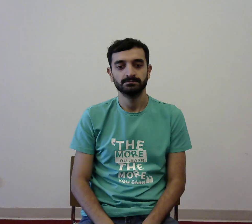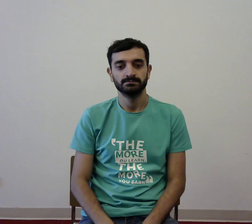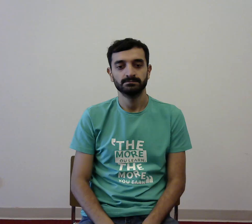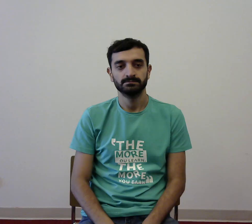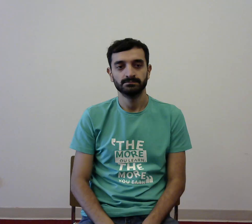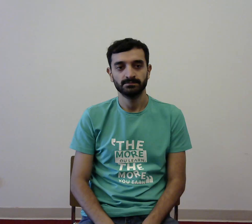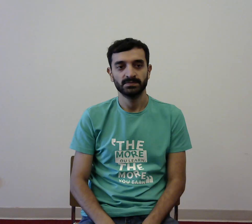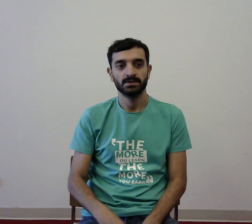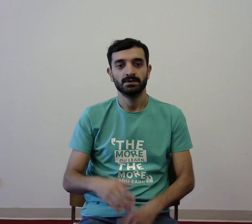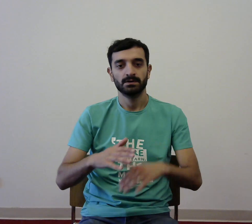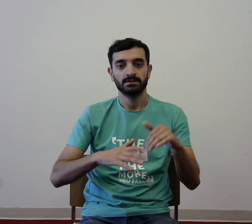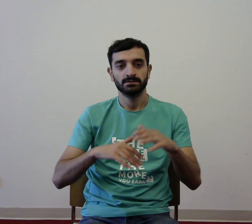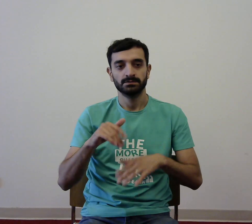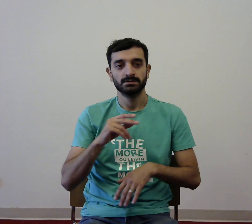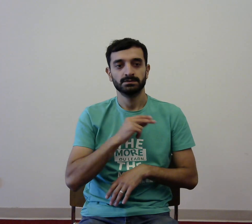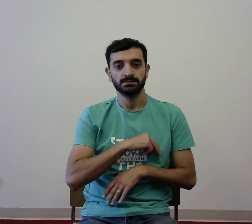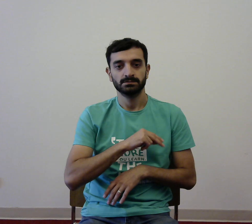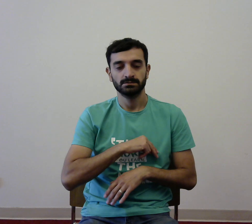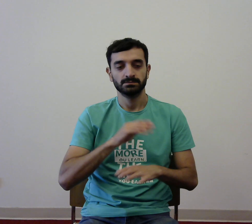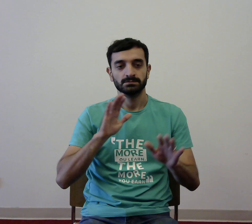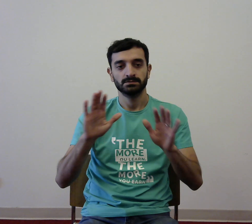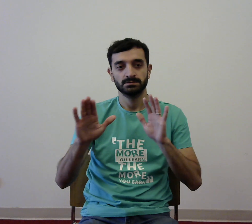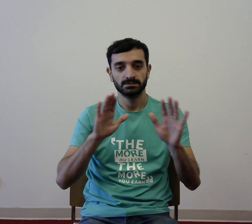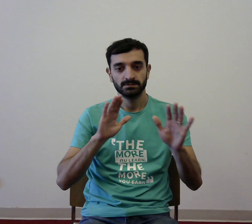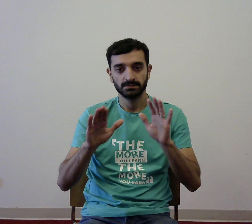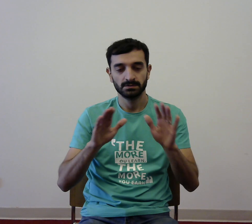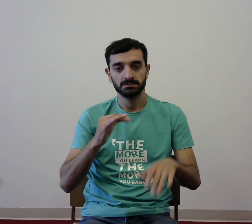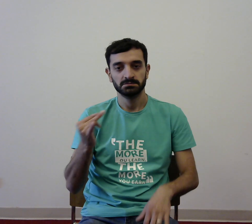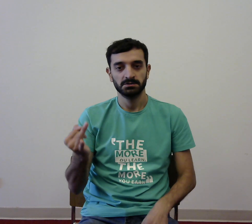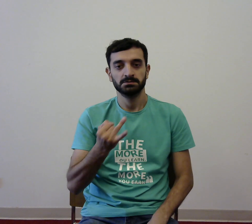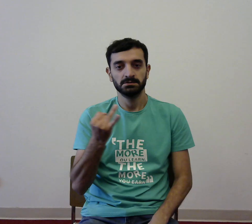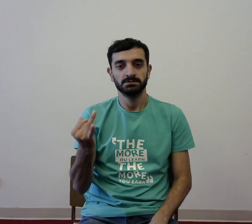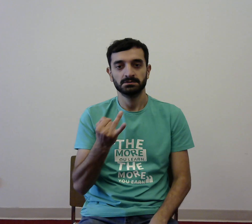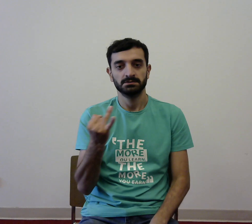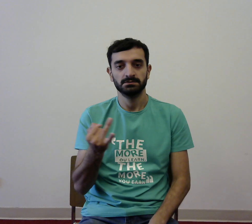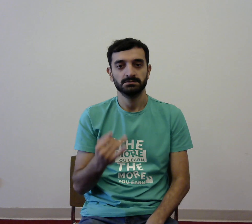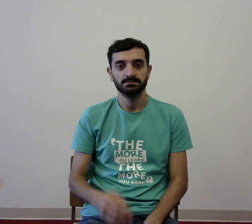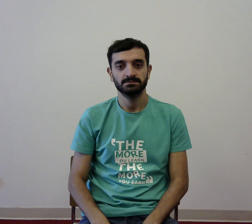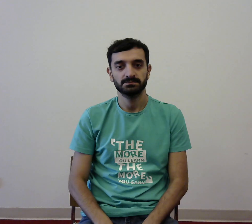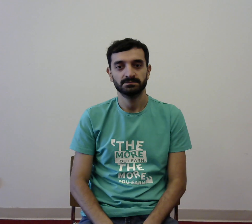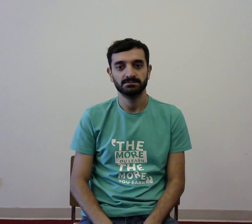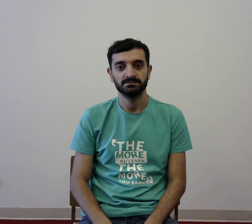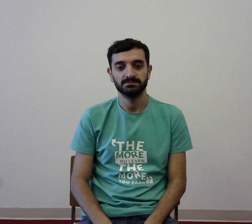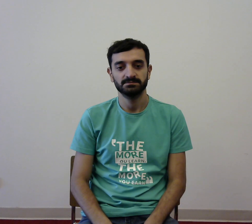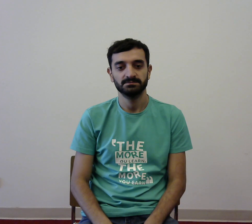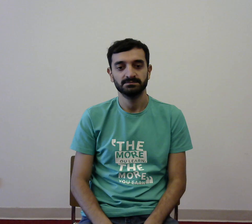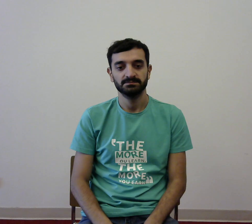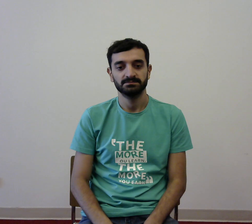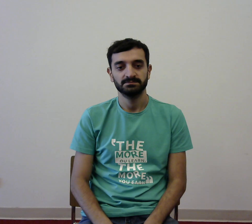Əl işləri sərgisi maraqlı idi